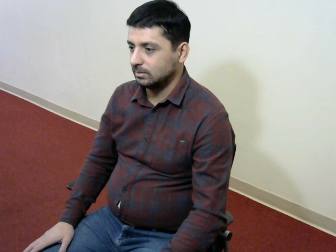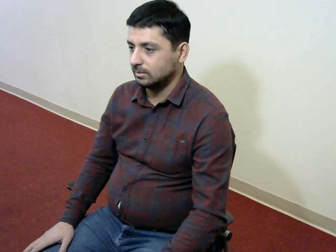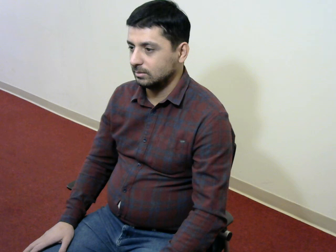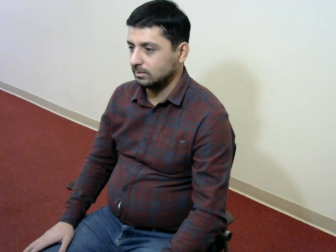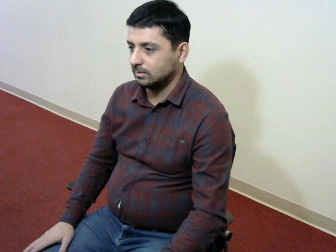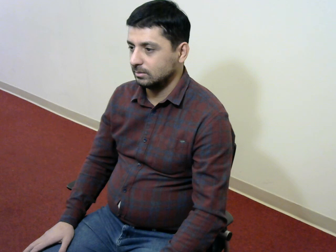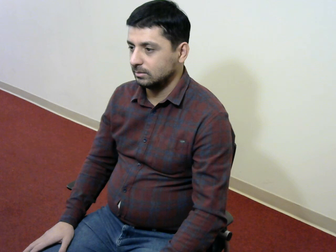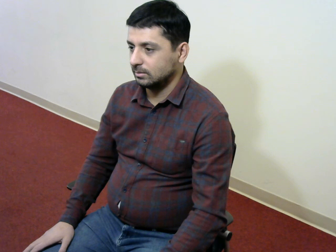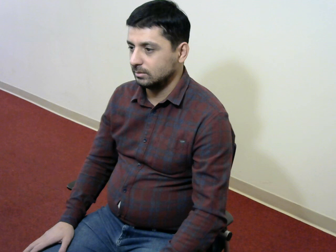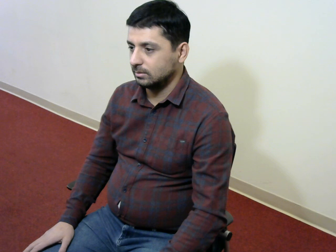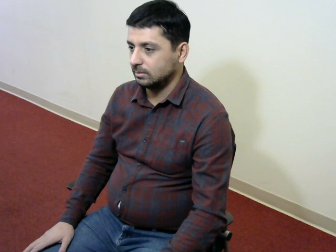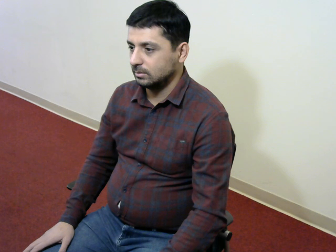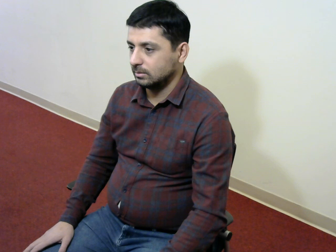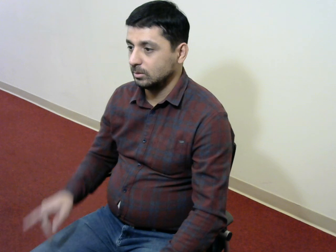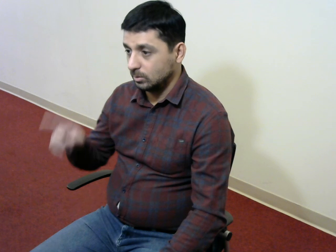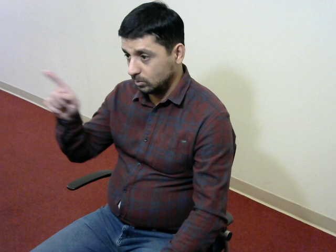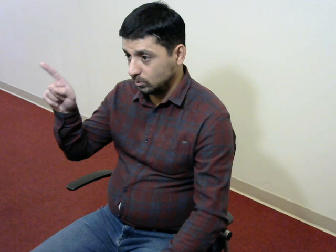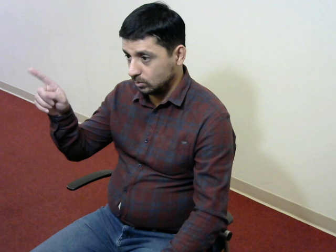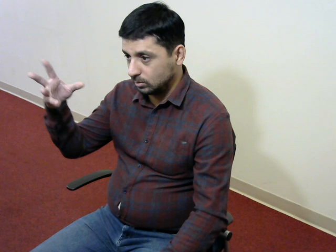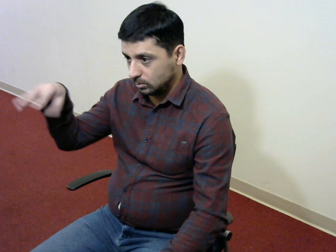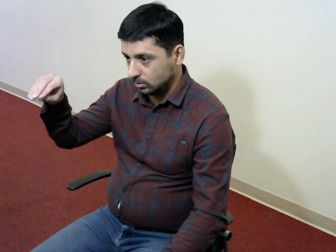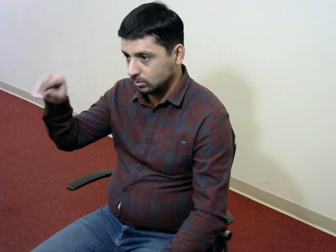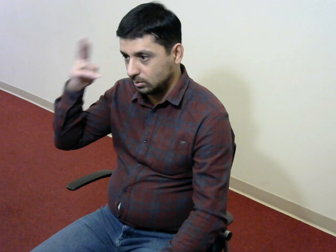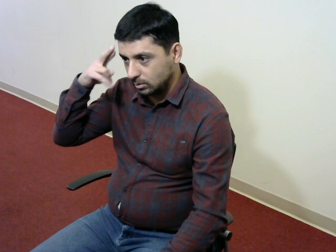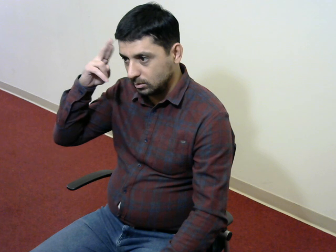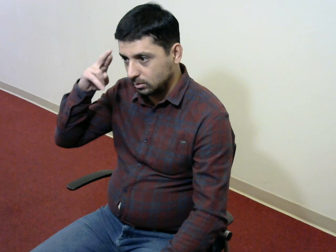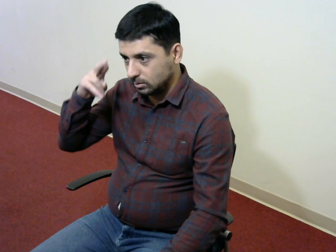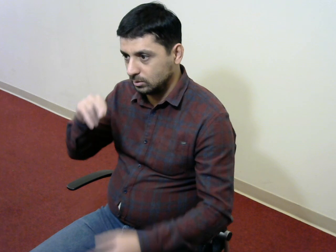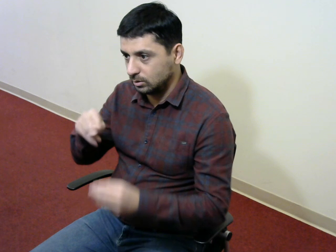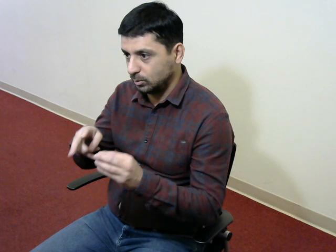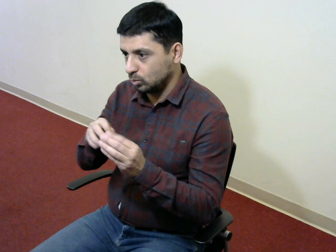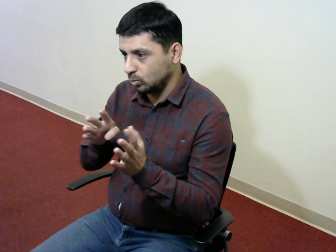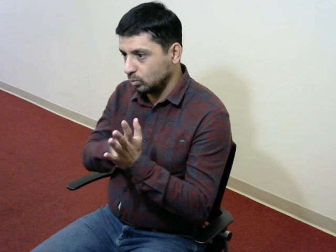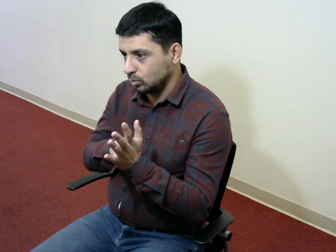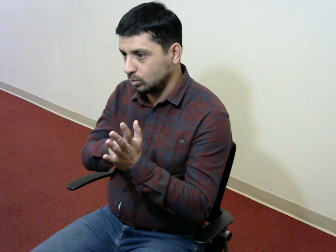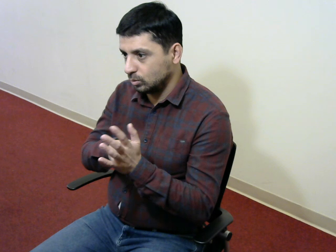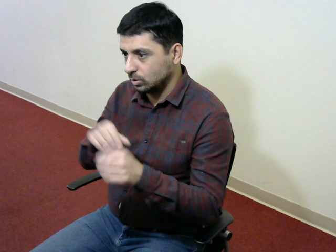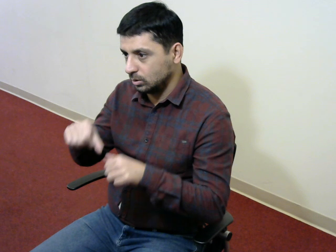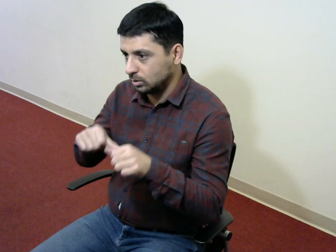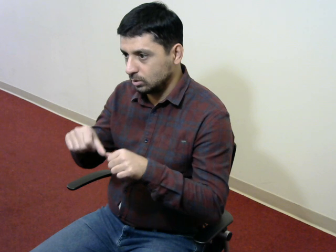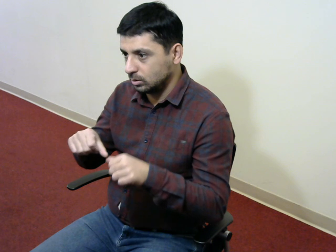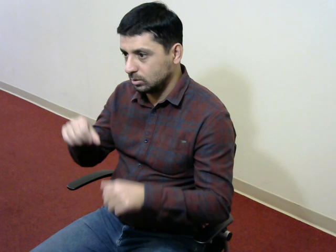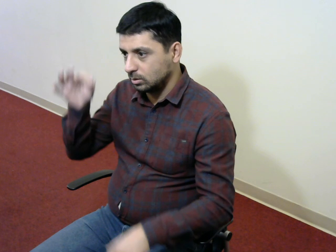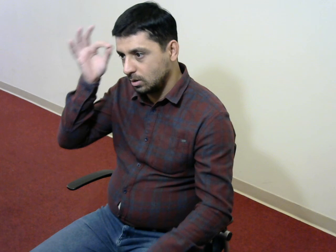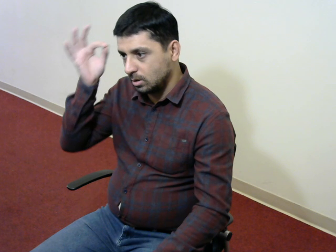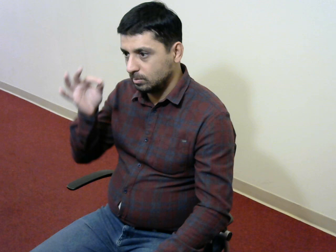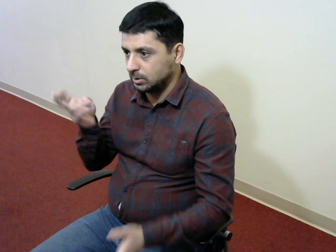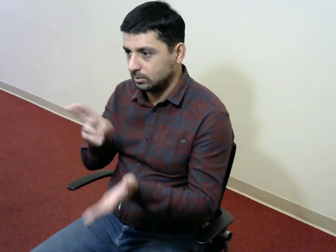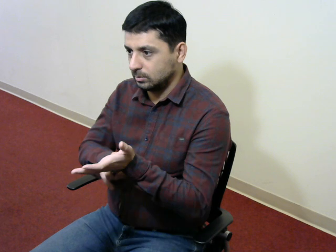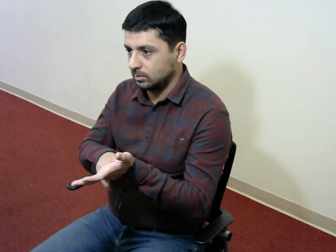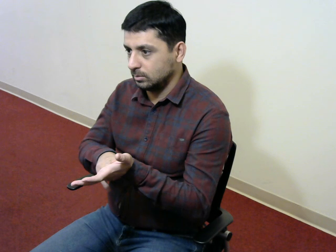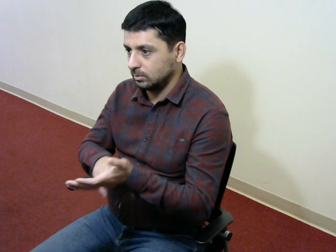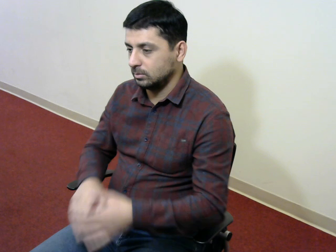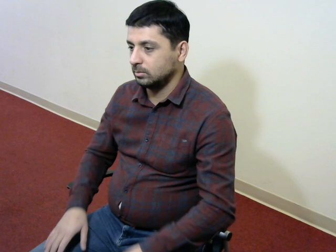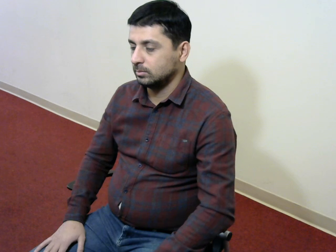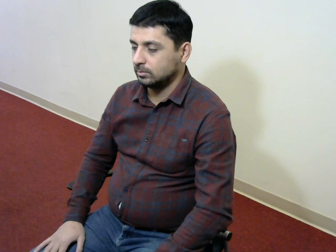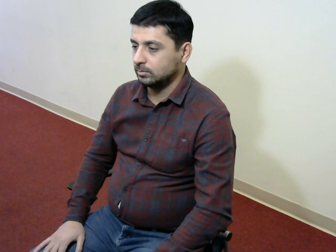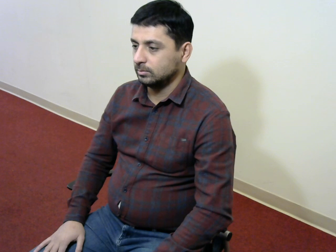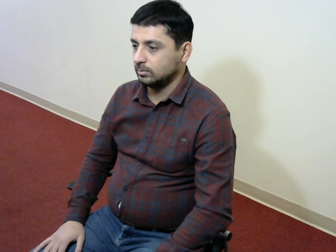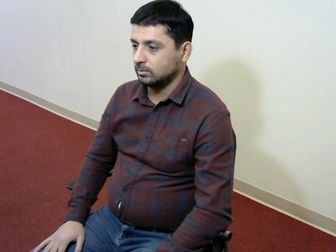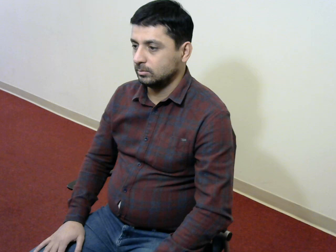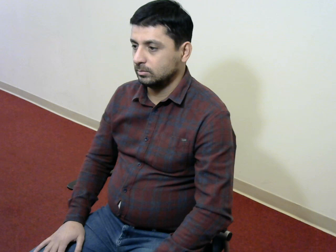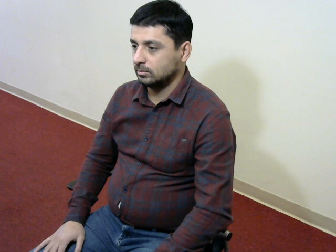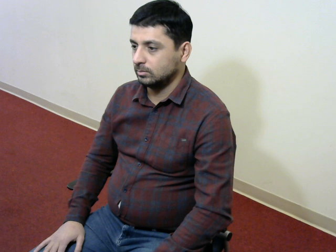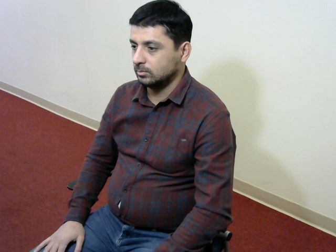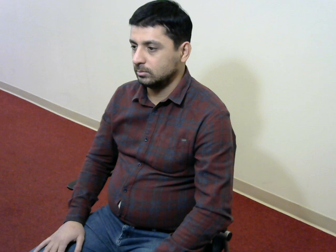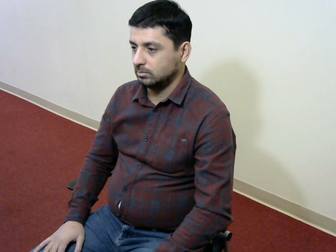Onların əmisi 2019-cu ildə Almaniyaya köçüb